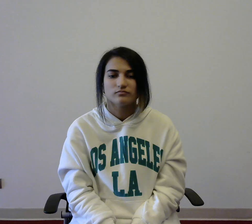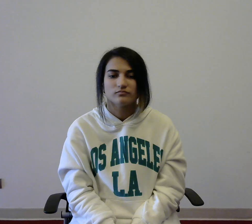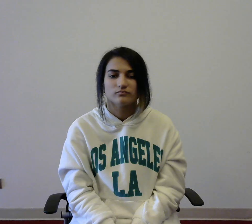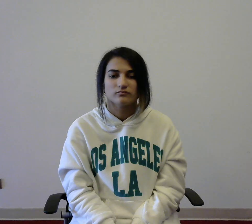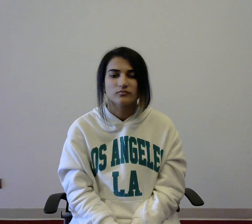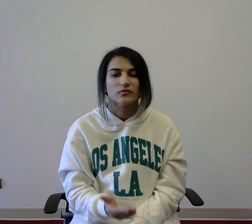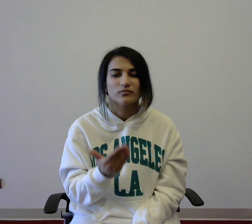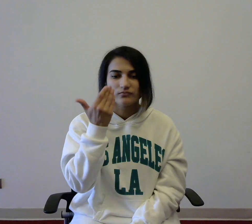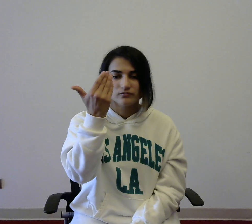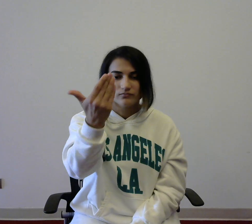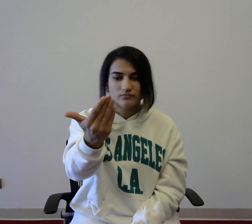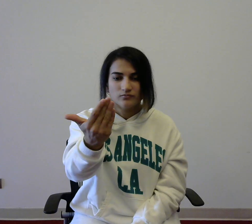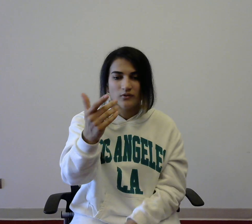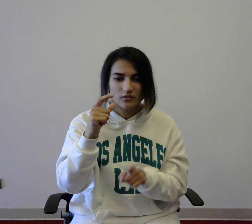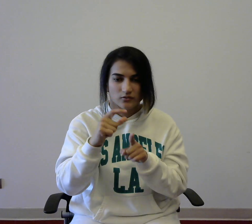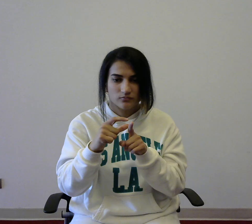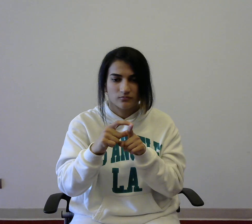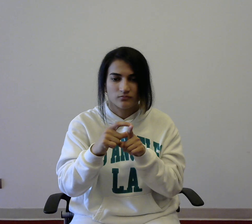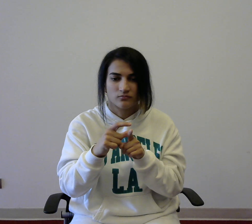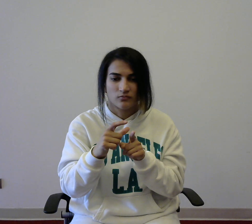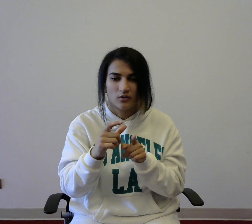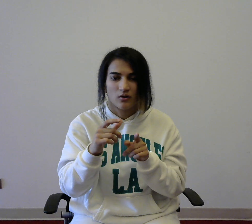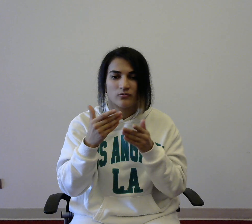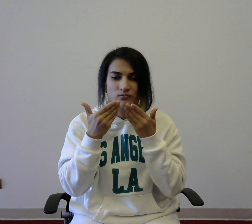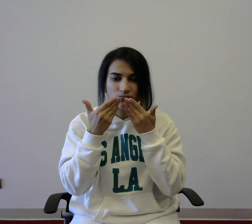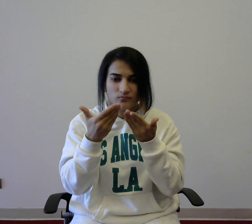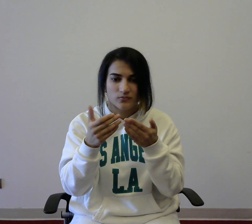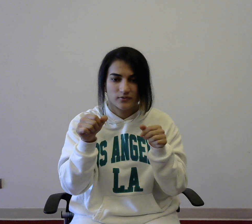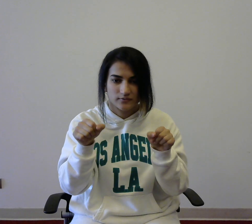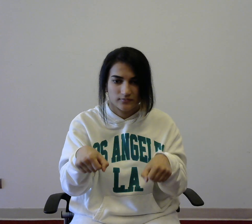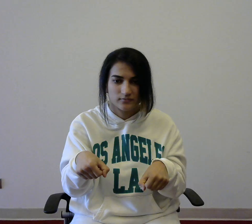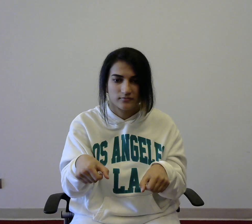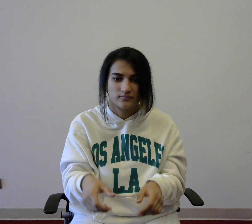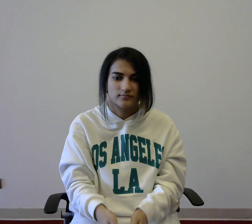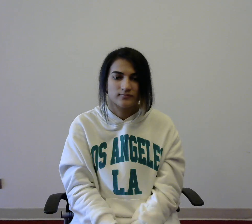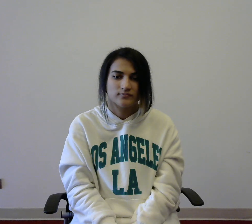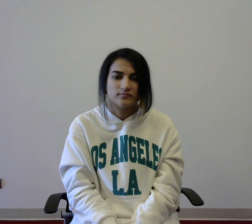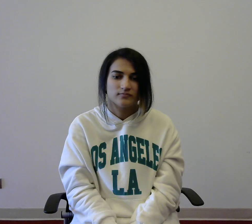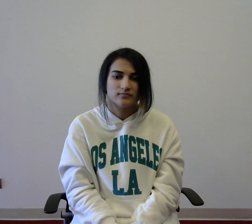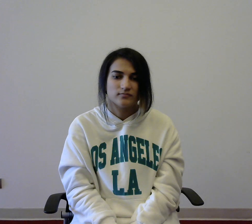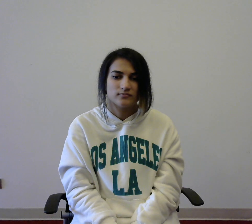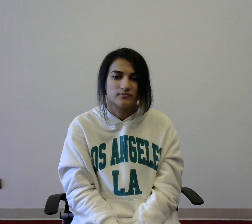Sizdən söz soruşmaq olar?